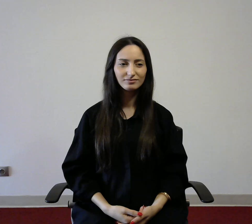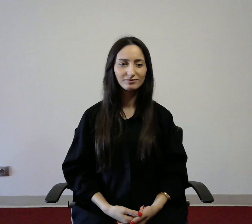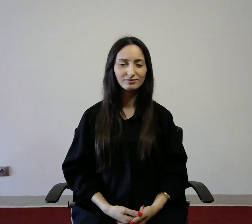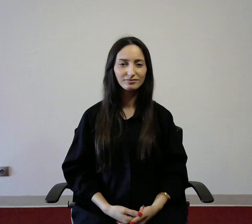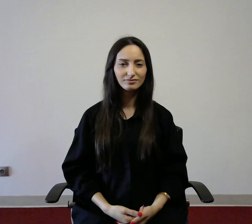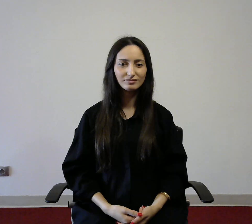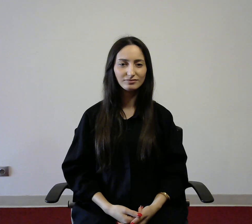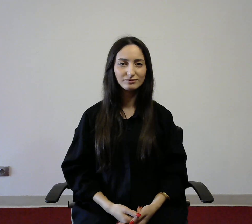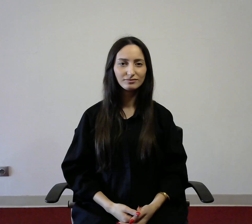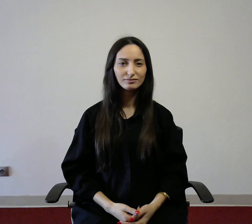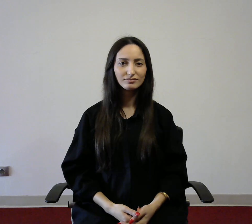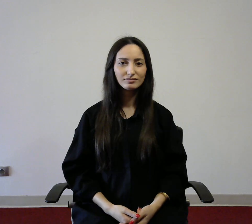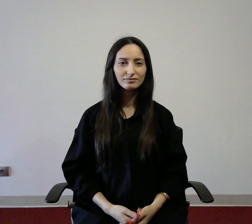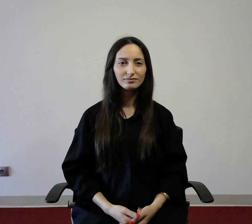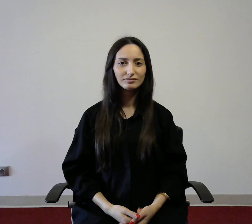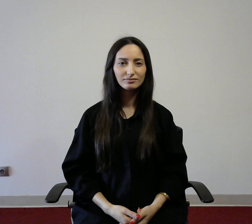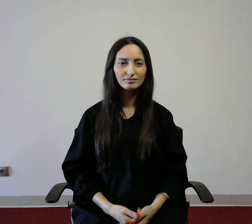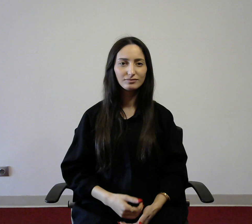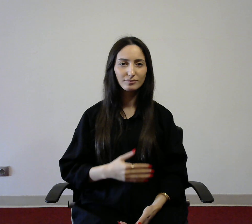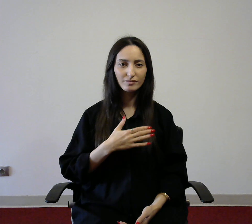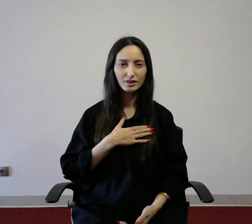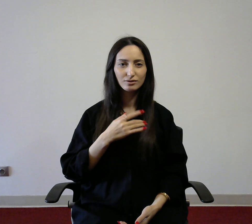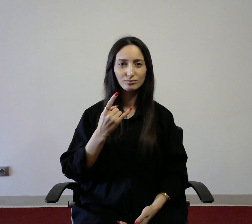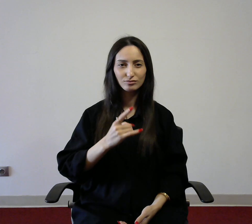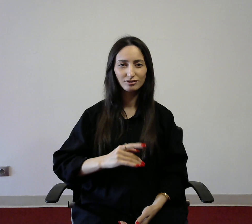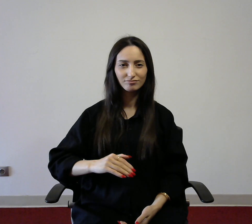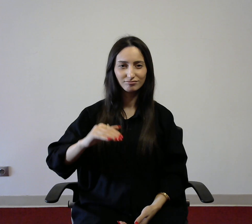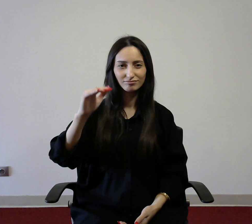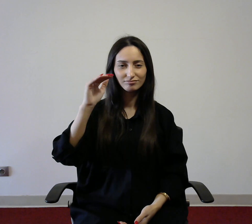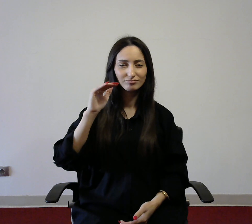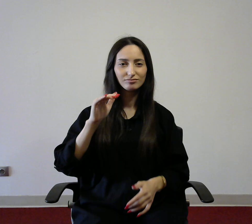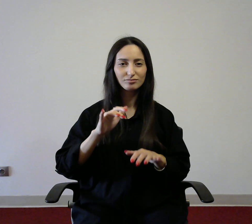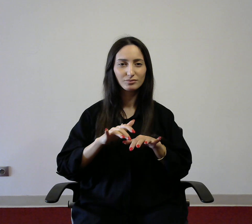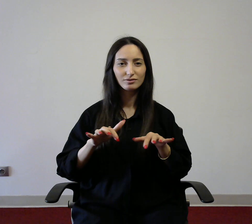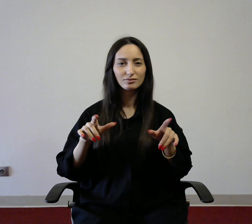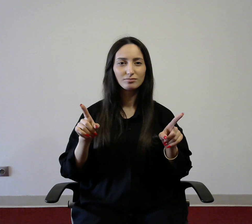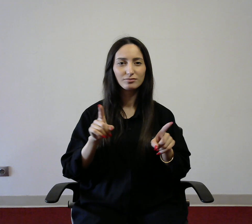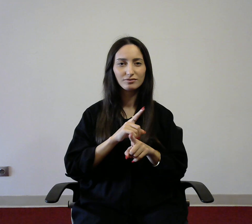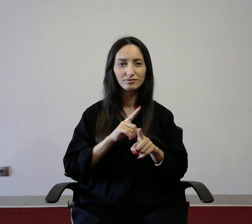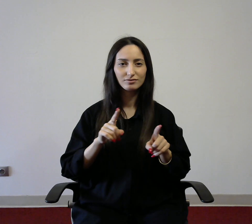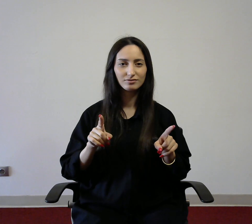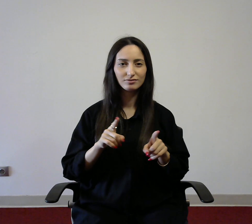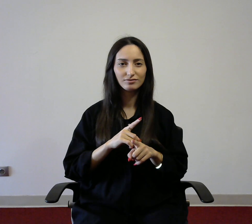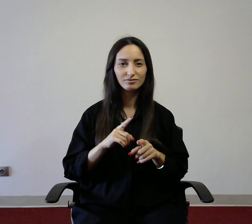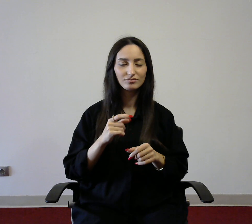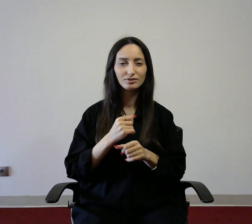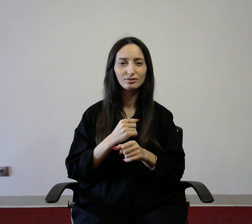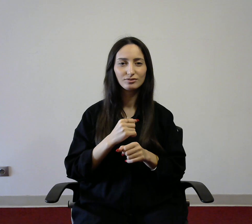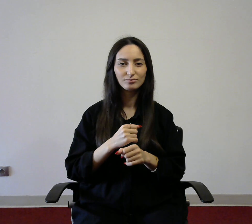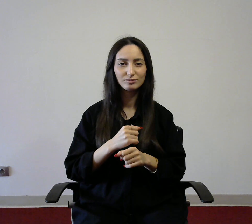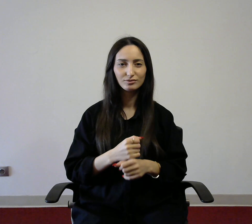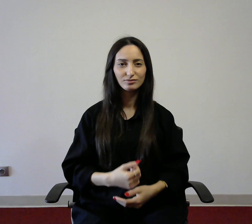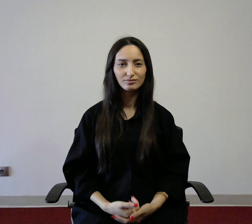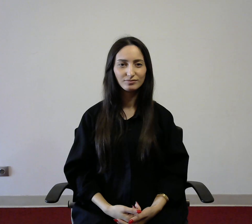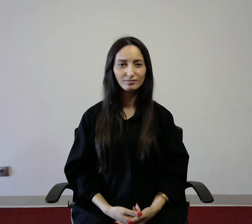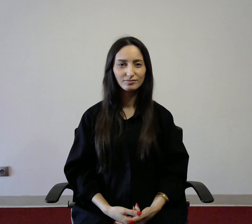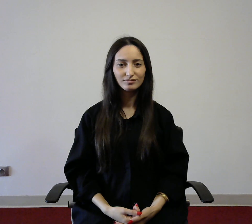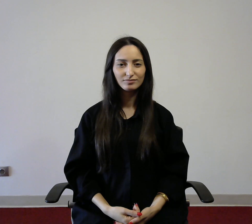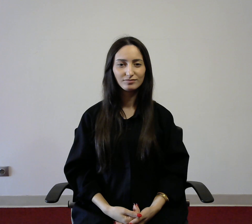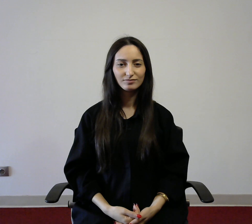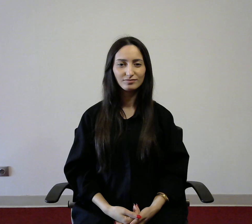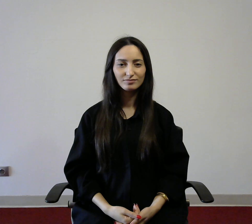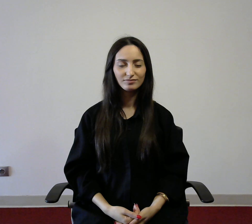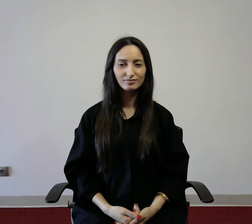Mən uşaq vaxtından pianoda ifa edirəm